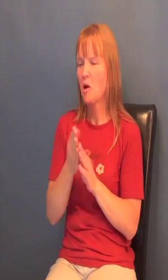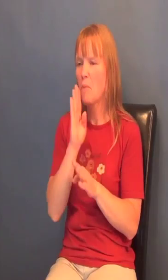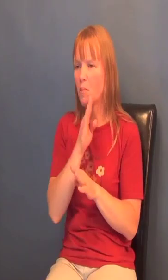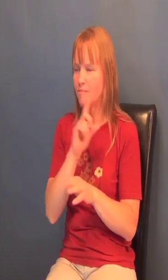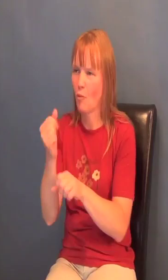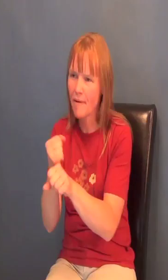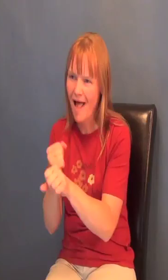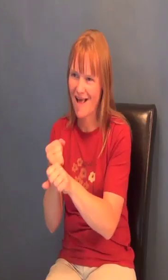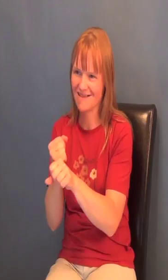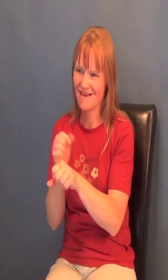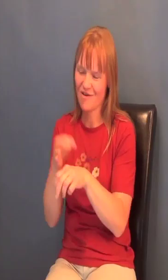Tylko po południu idę do pracy.